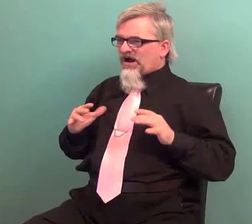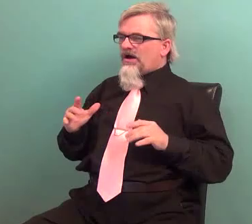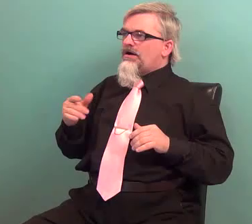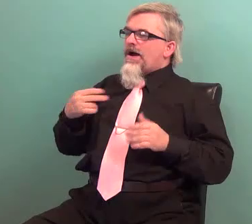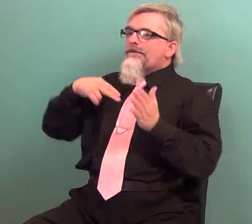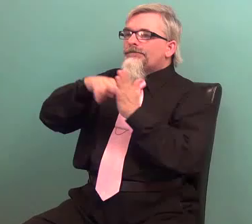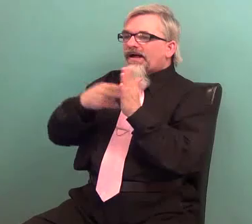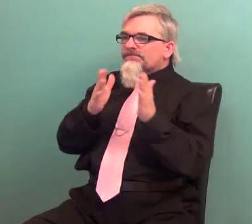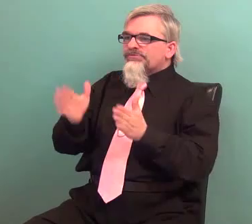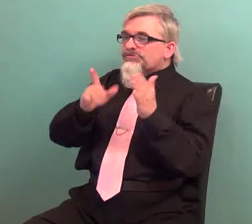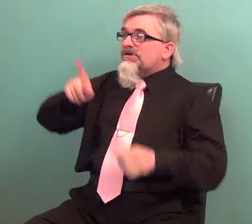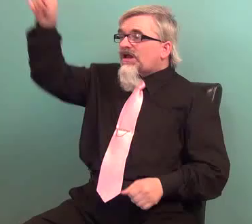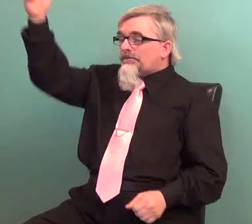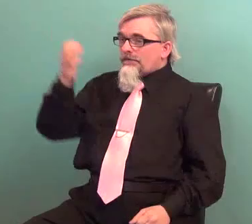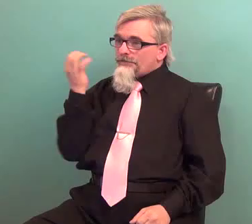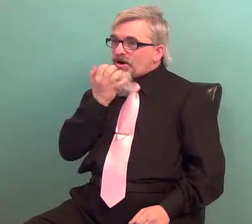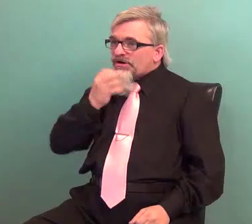Ja planuję przygotować się do wyjazdu nad morze.